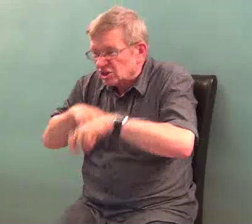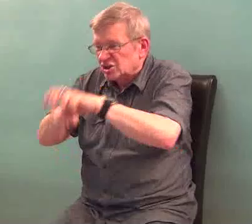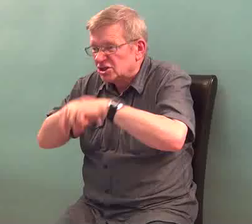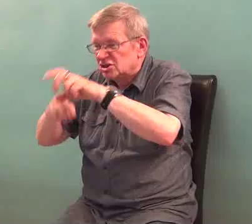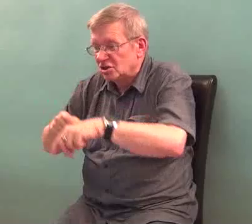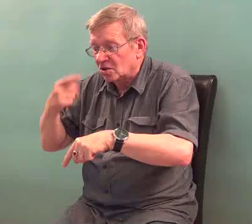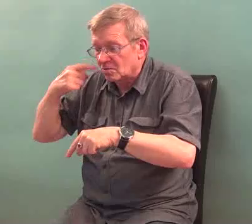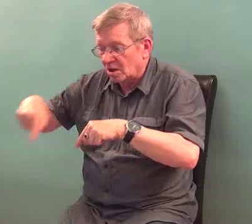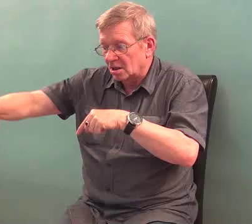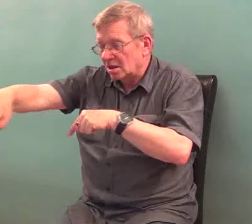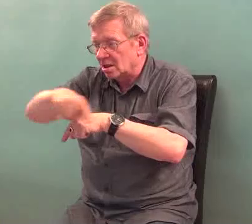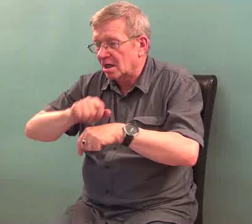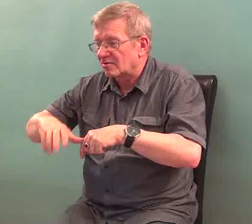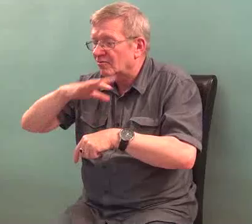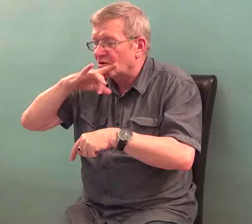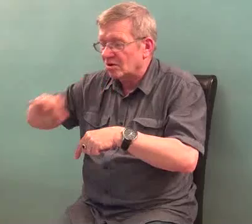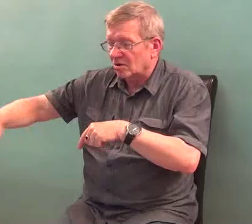Zauważył jezioro z wodą.